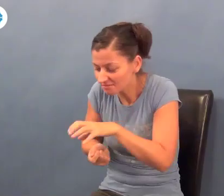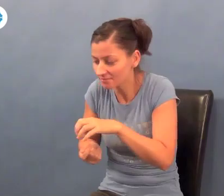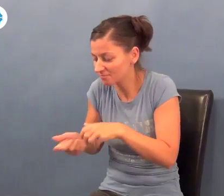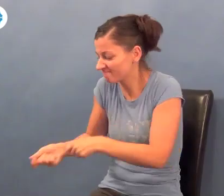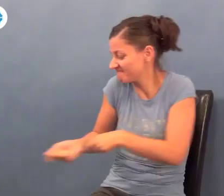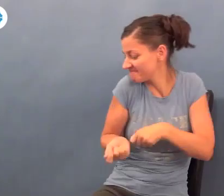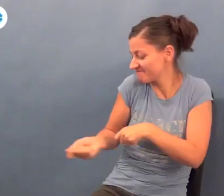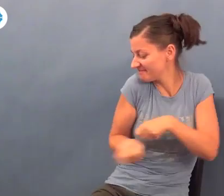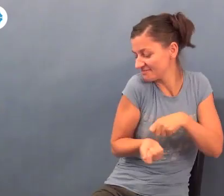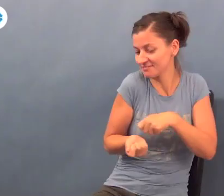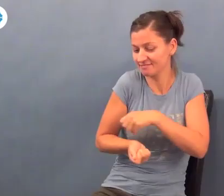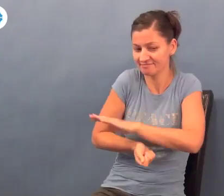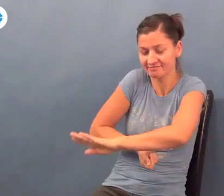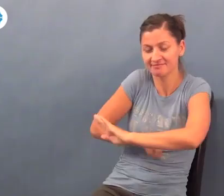Pan ciągnie ją za postronek.